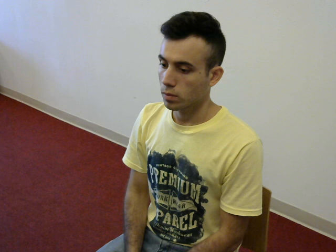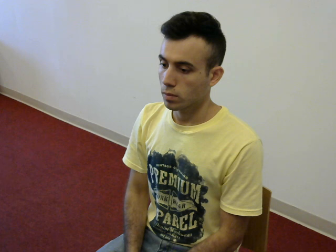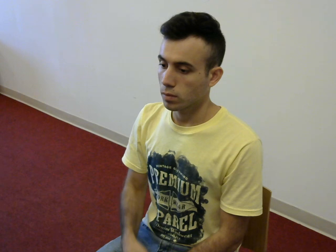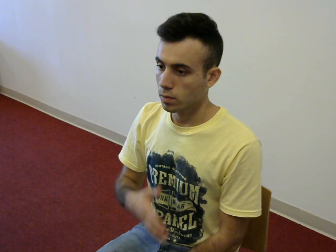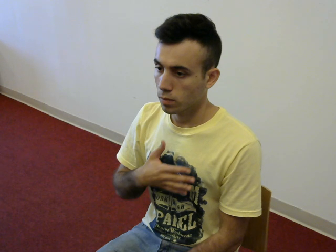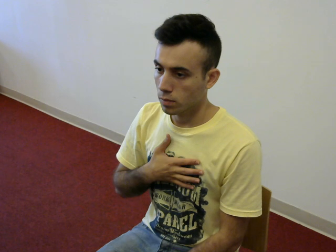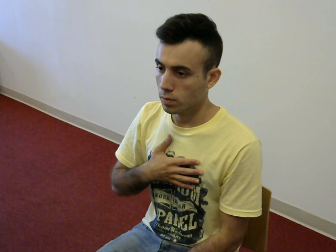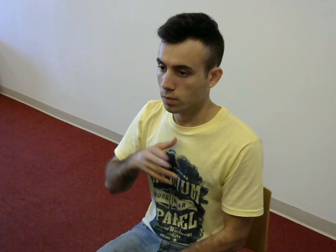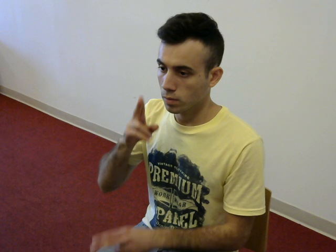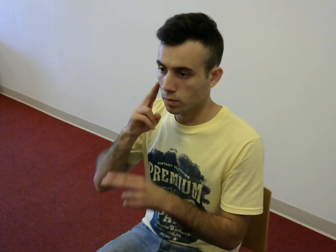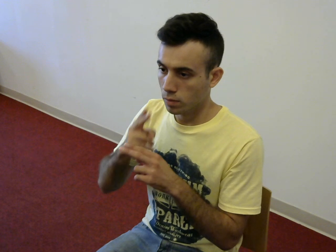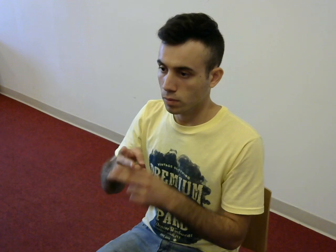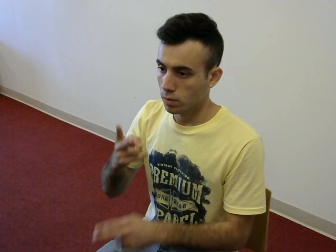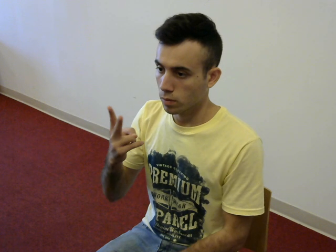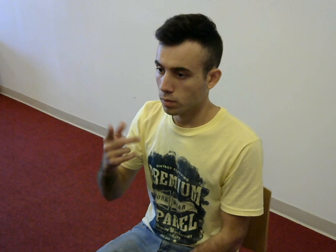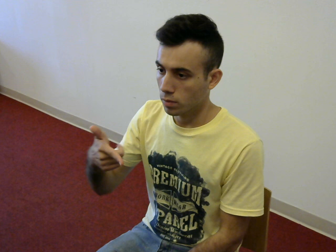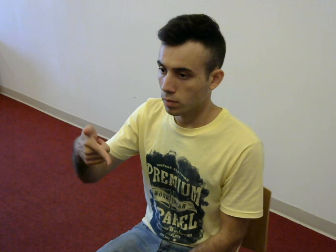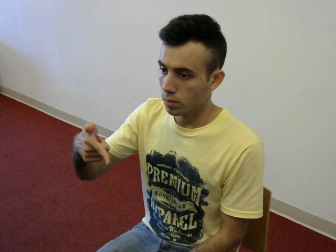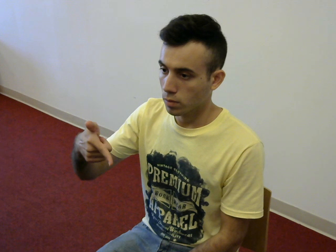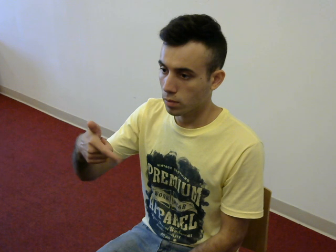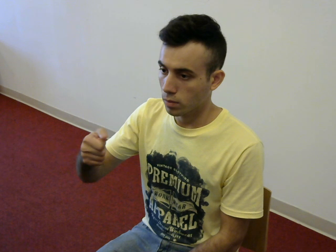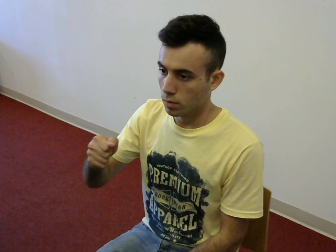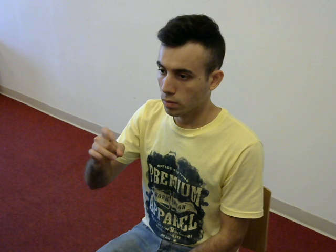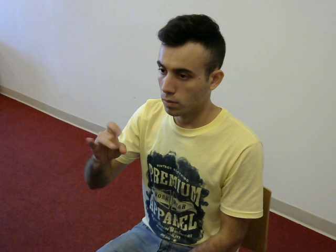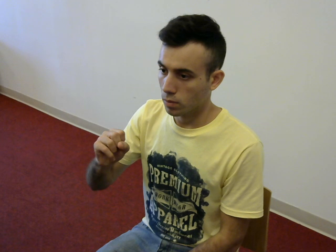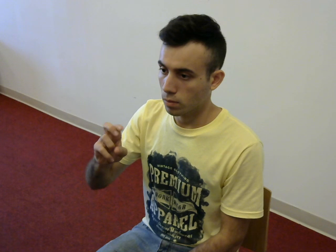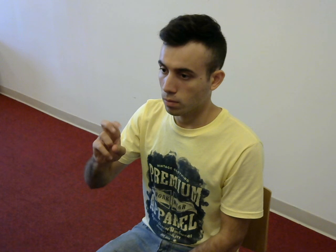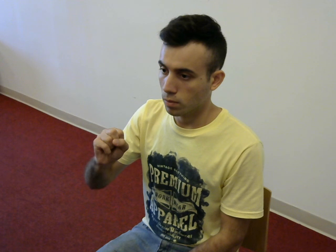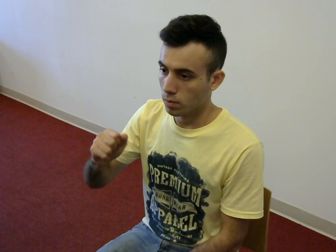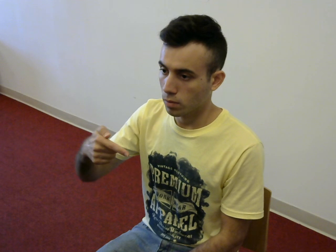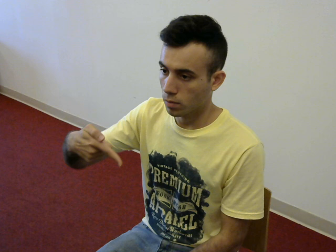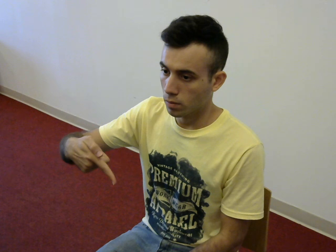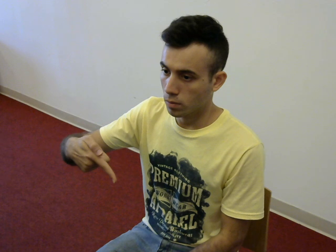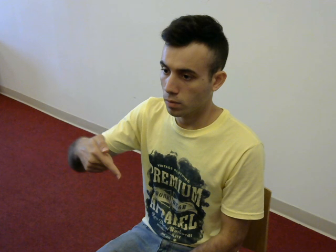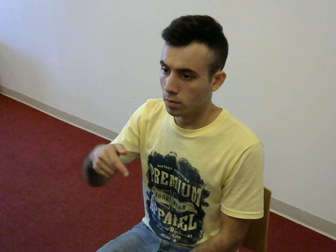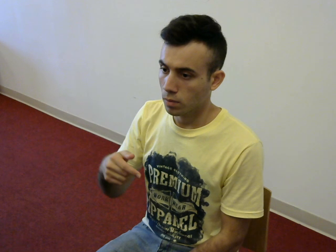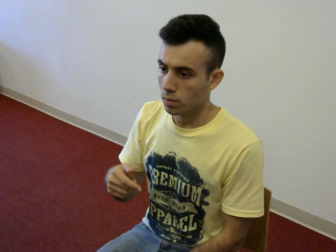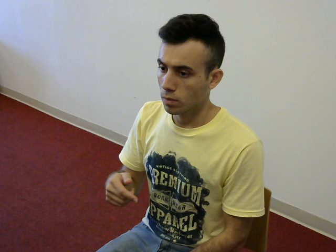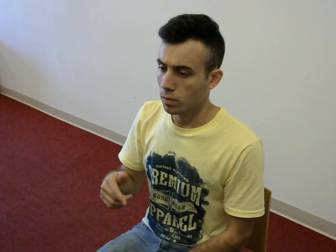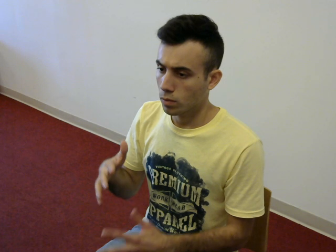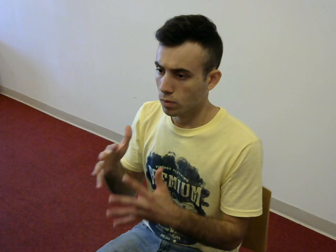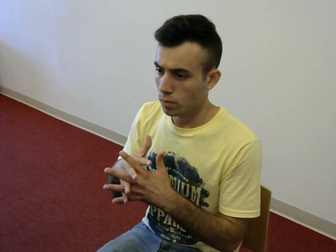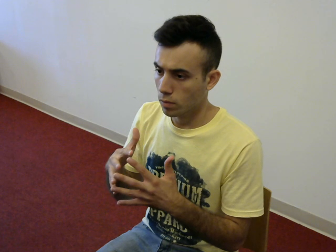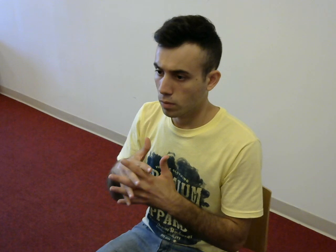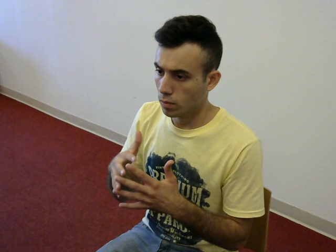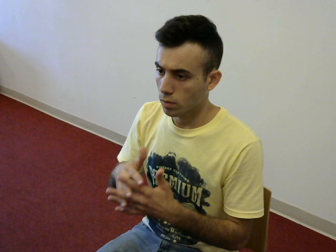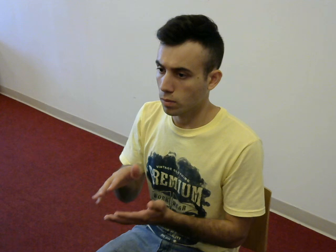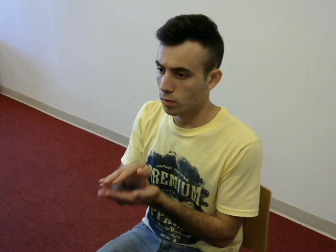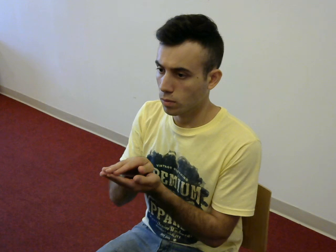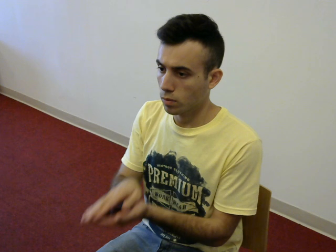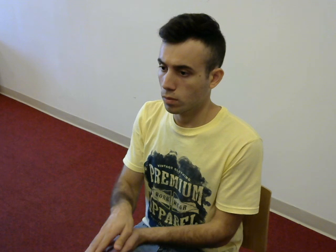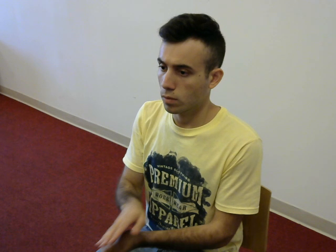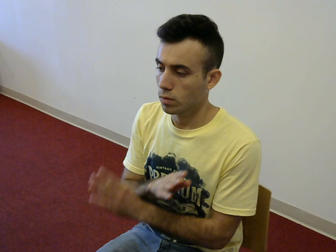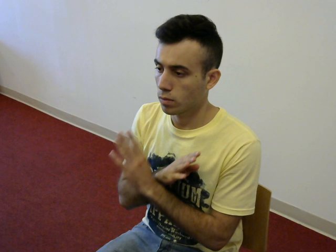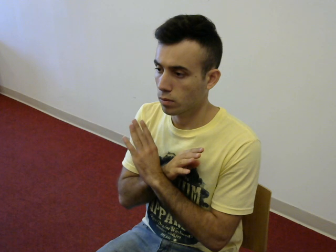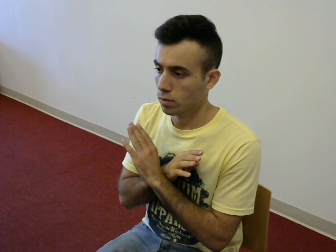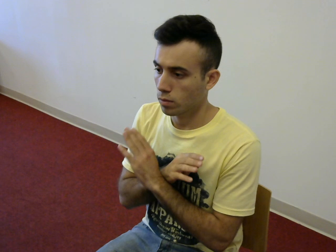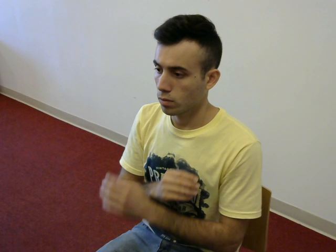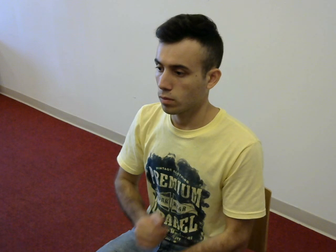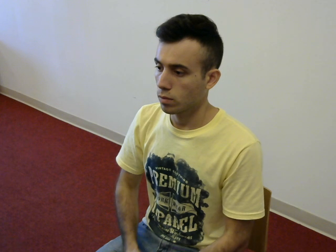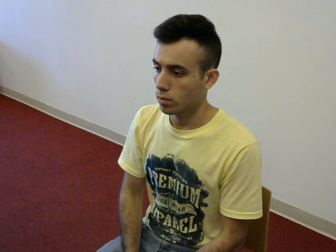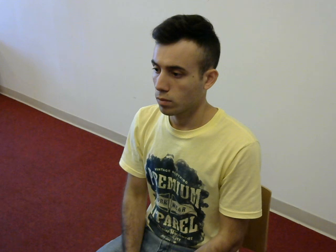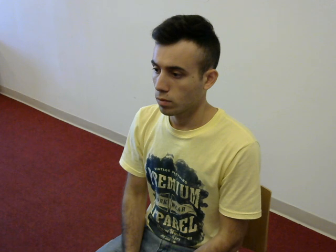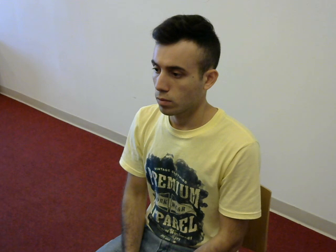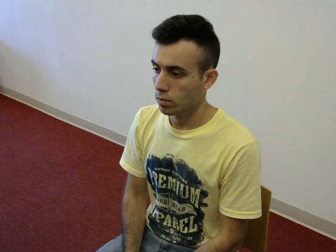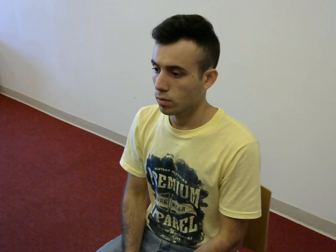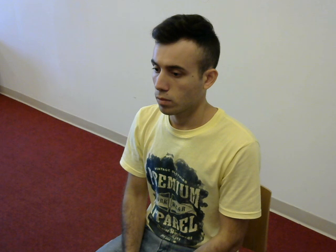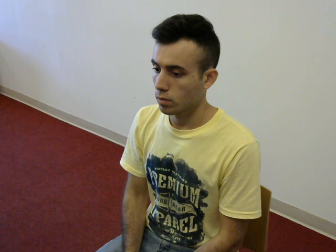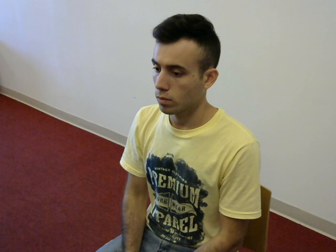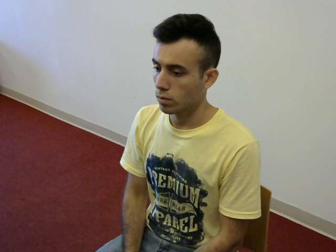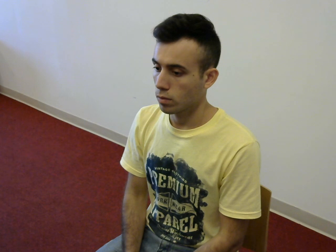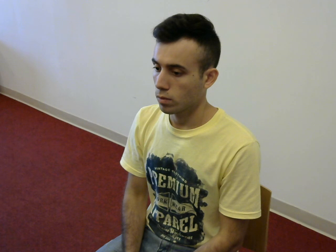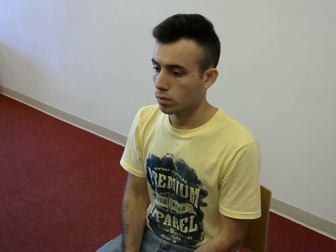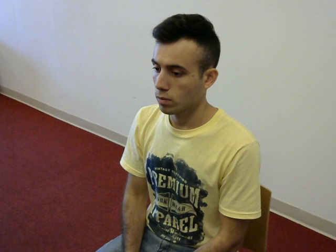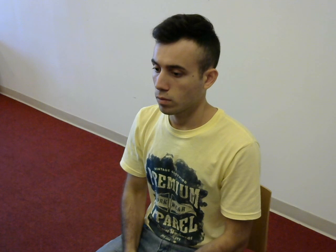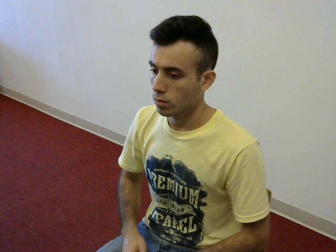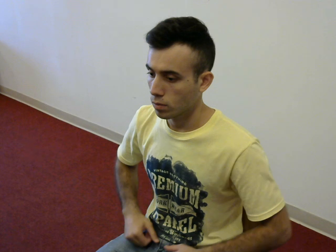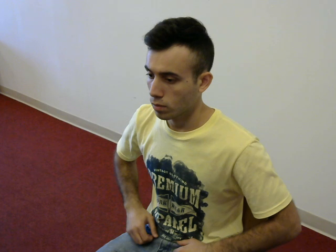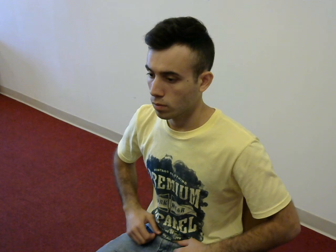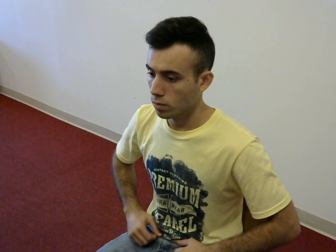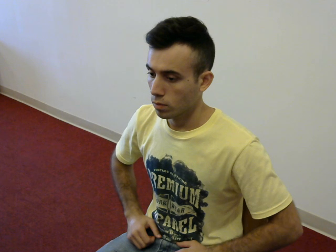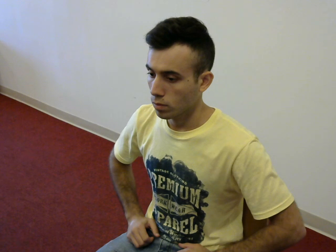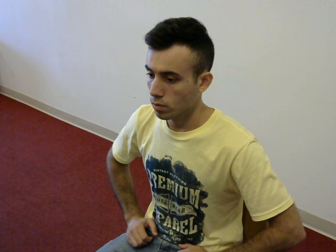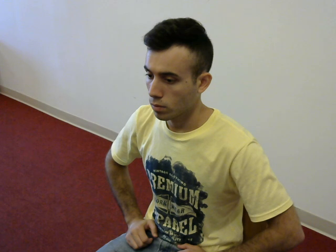Mənim qardaşım 2-ci Qarabağ müharibəsində şəhid olub